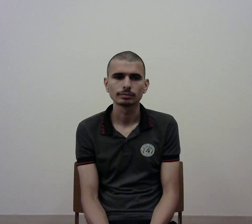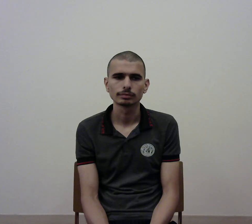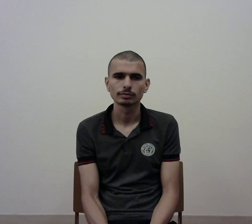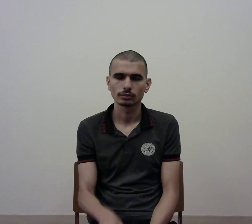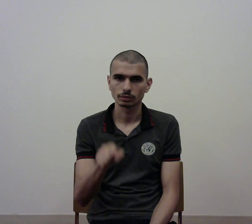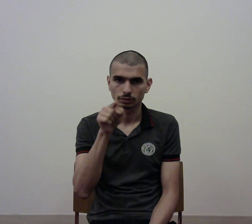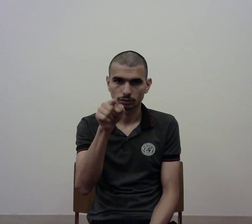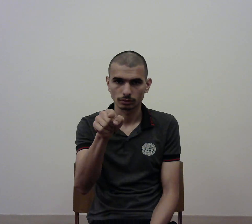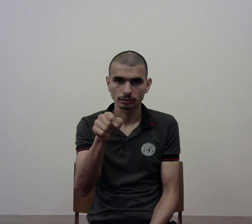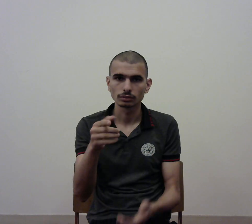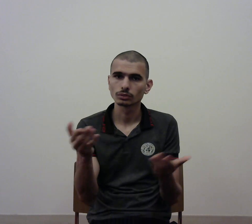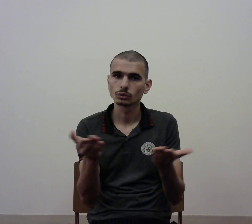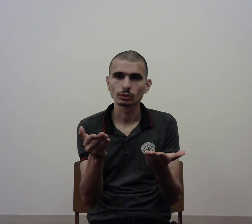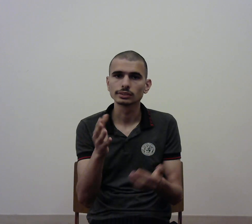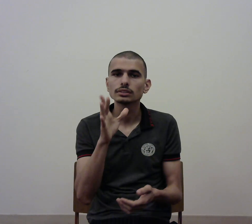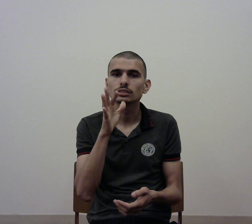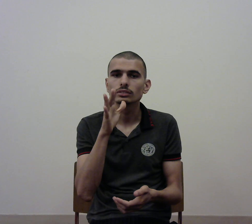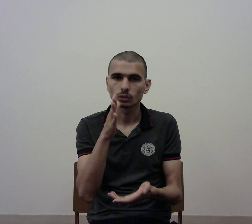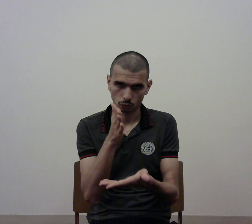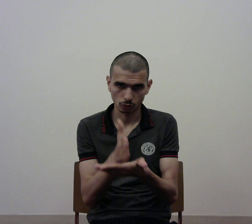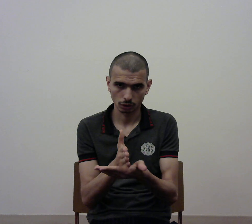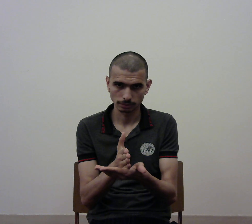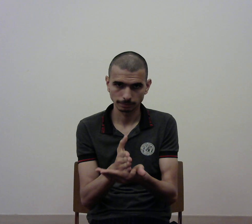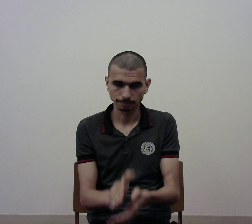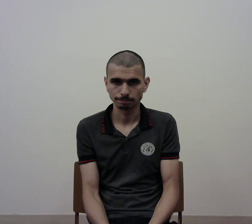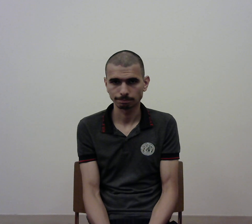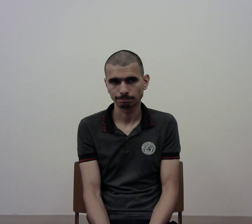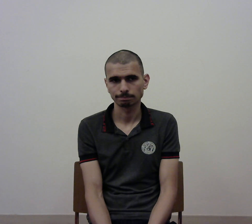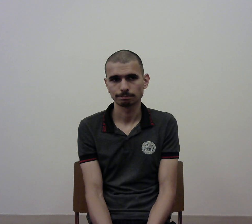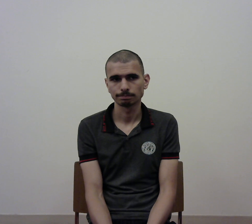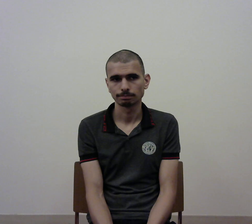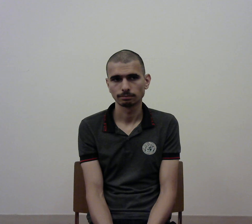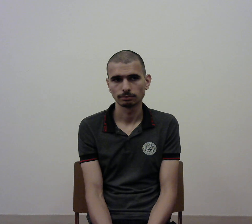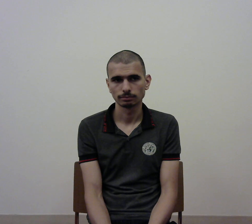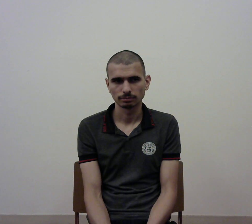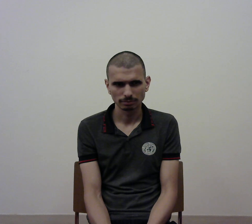Sizin neçə yaşınız var?